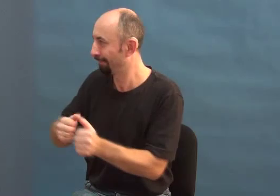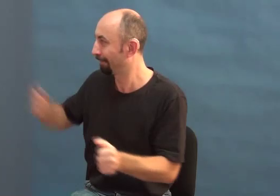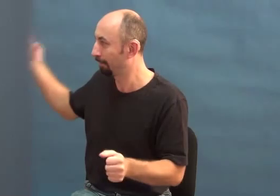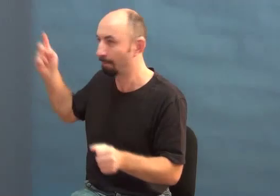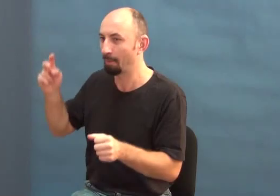Chłopakowi biegnie.